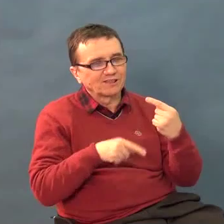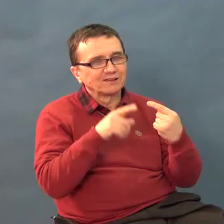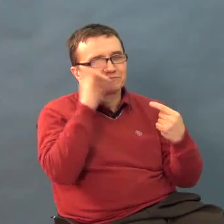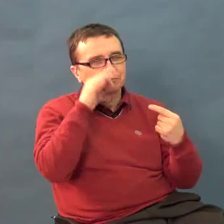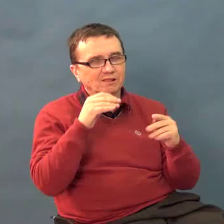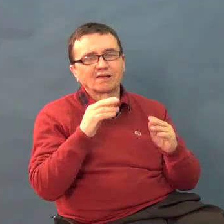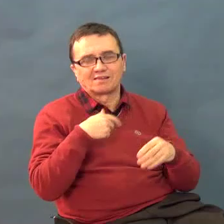Ty wybierasz.